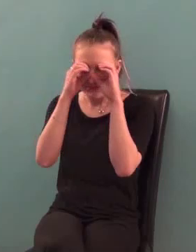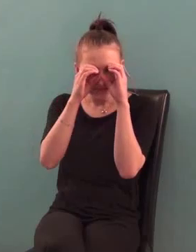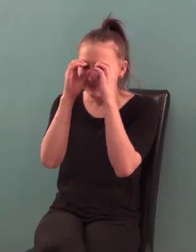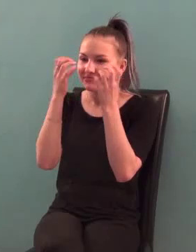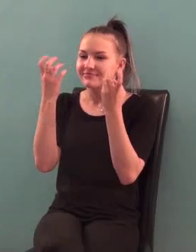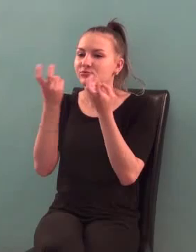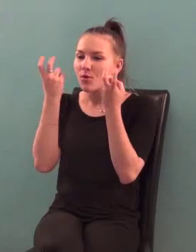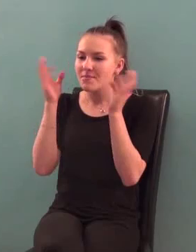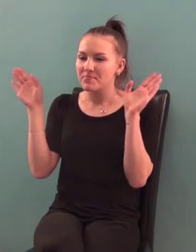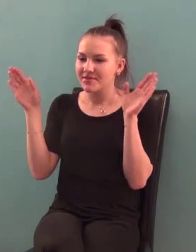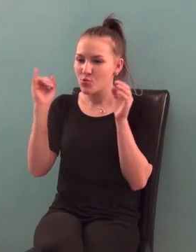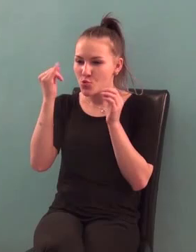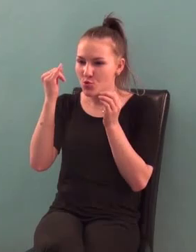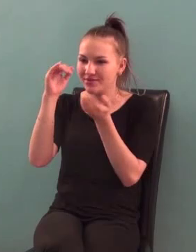Szuka żółtego, małego ptaszka.